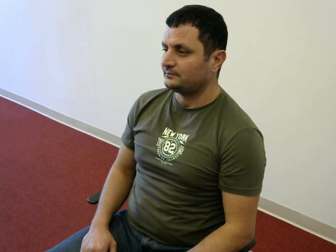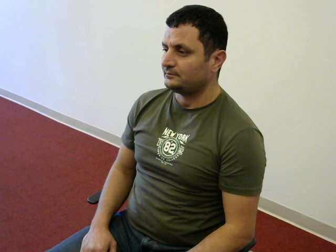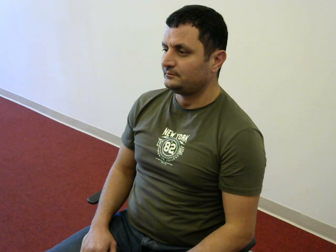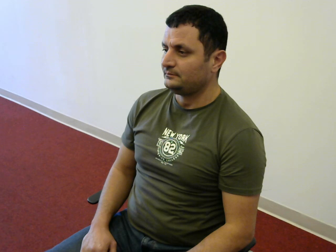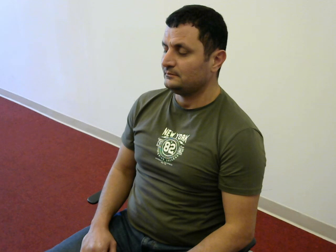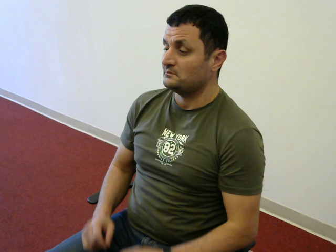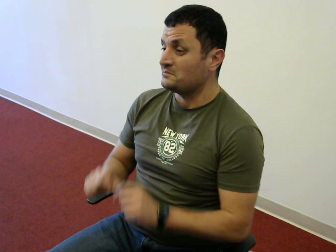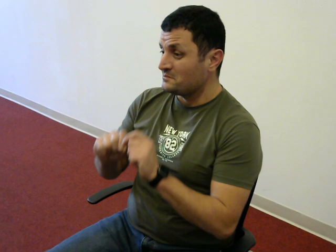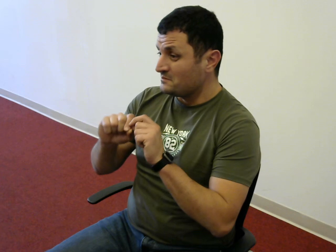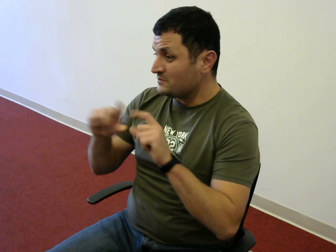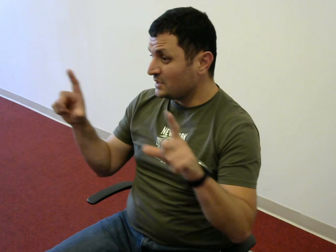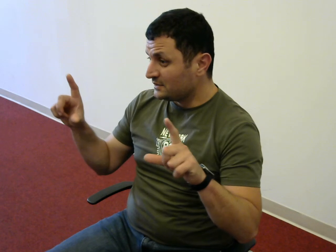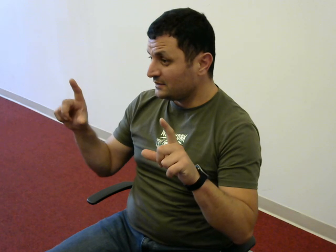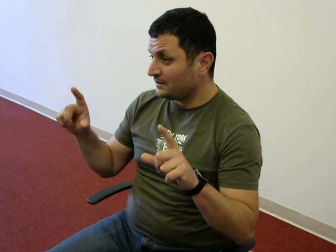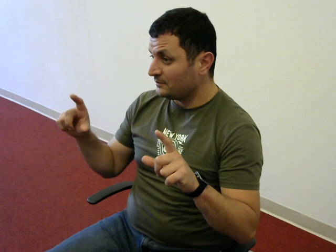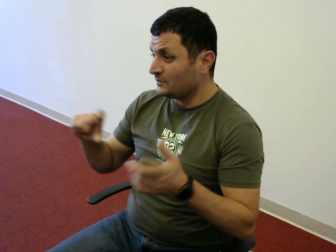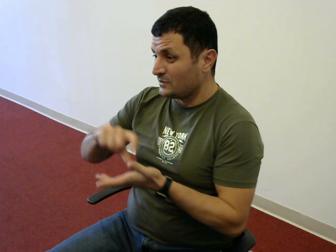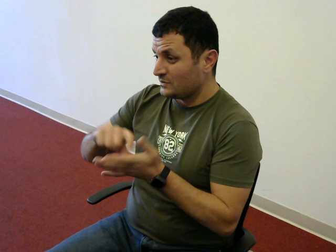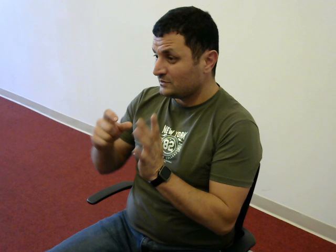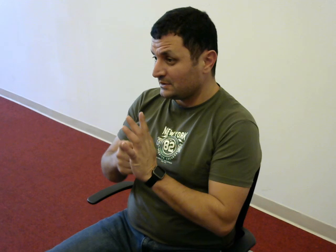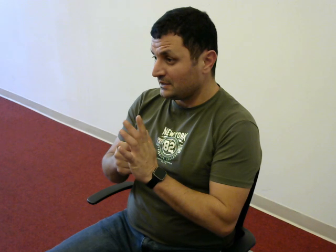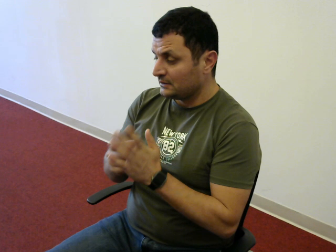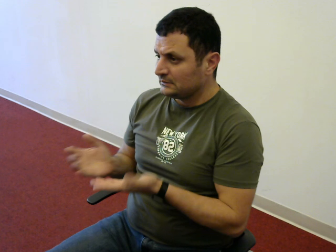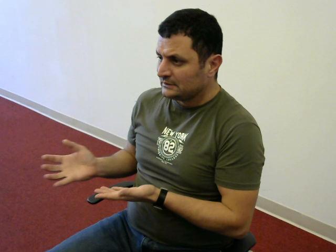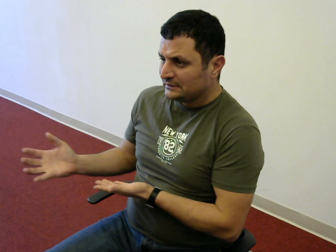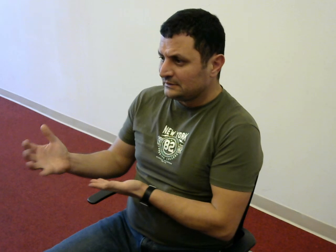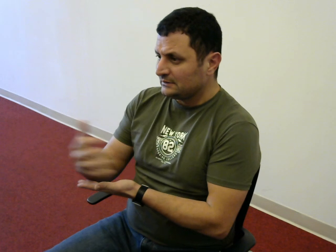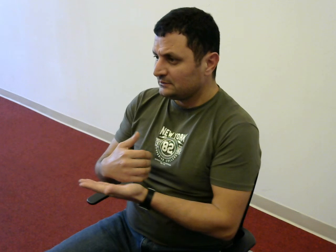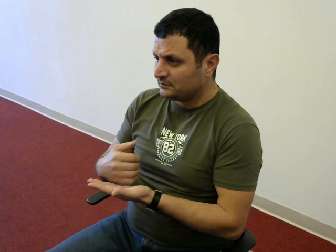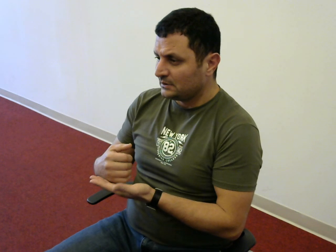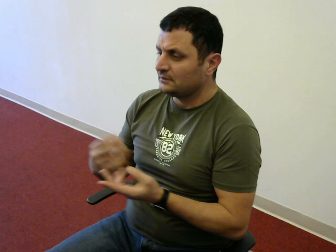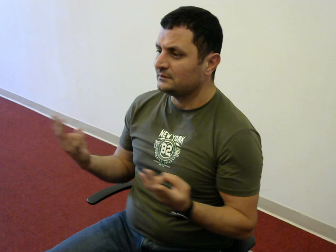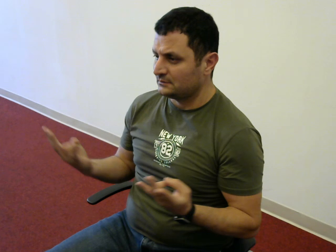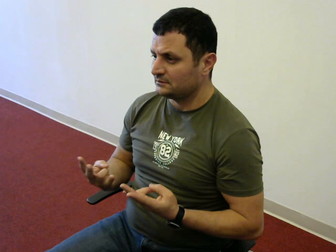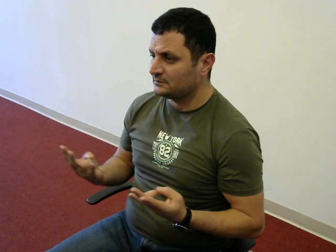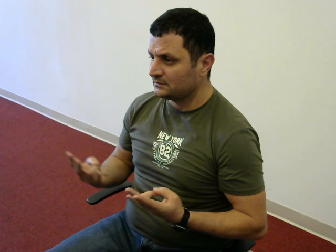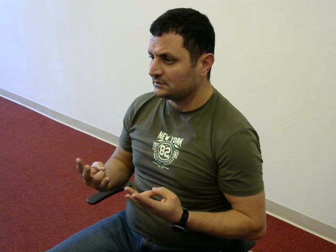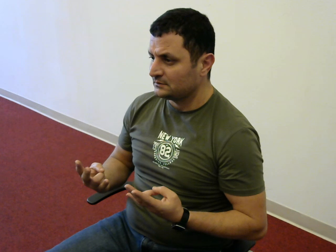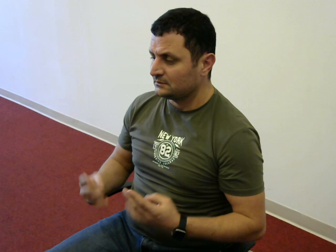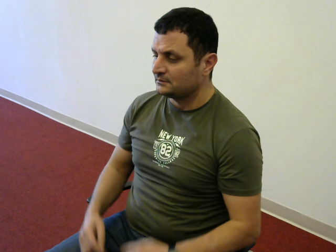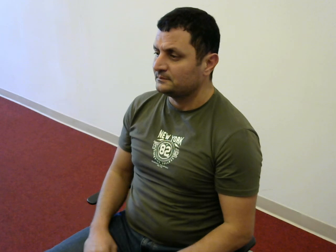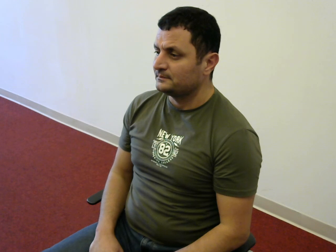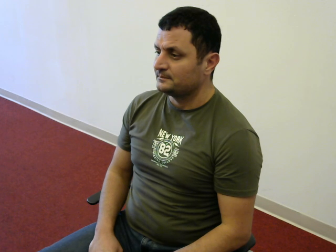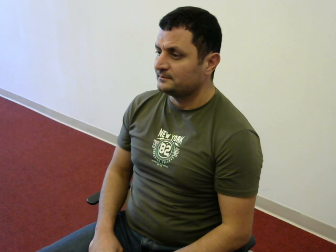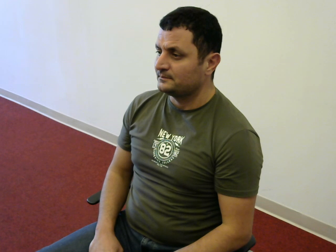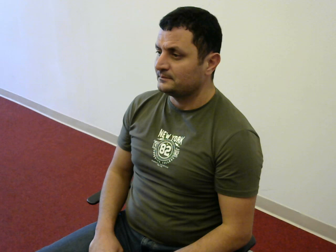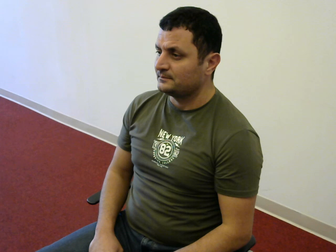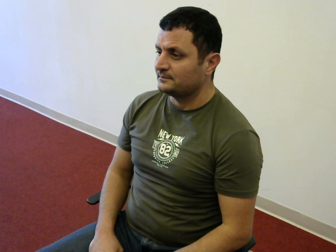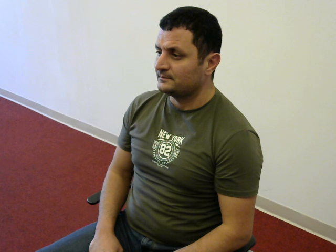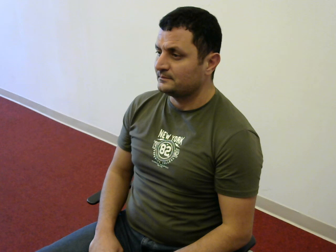Məktəbdə otaqları yığışdırmaq lazımdır